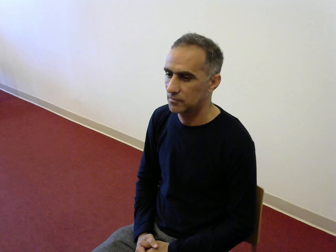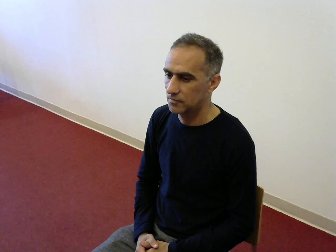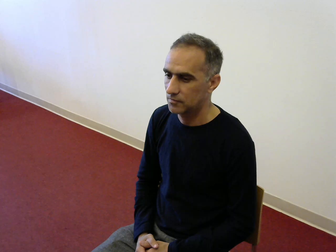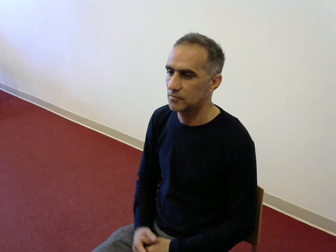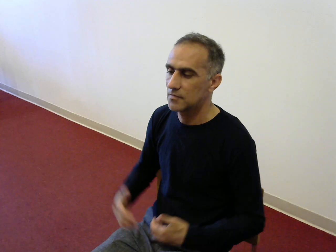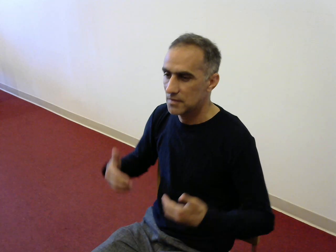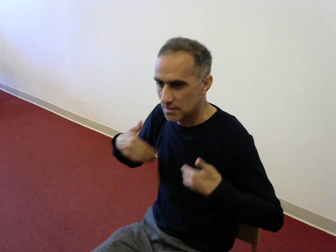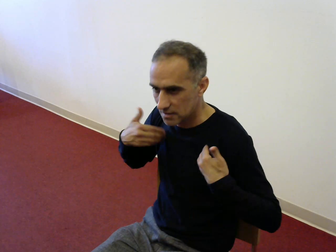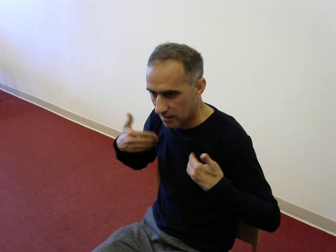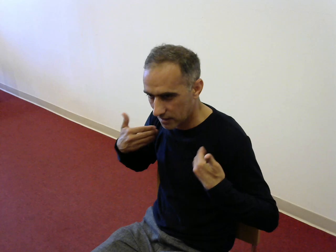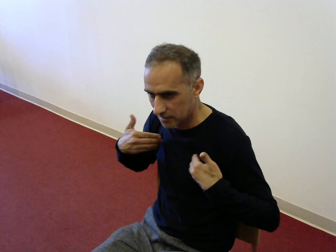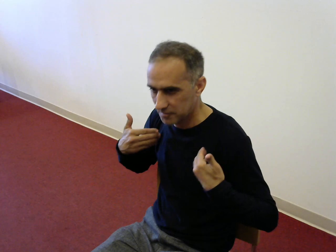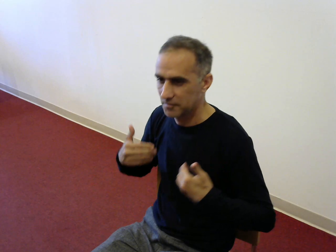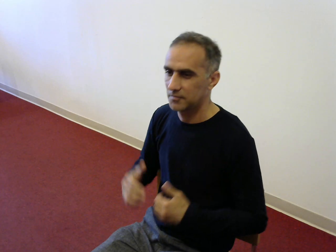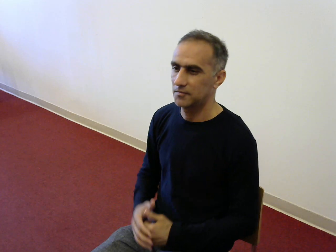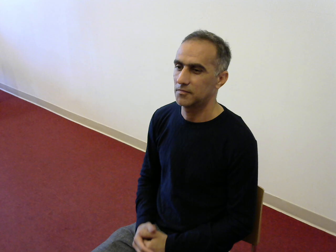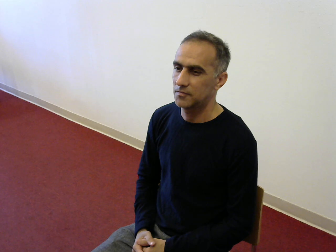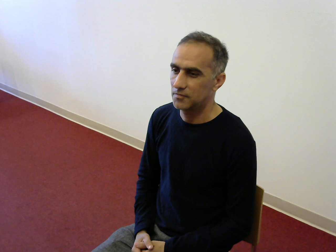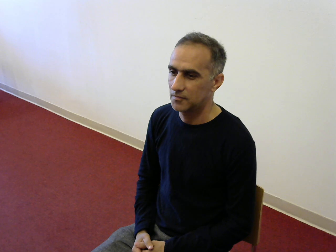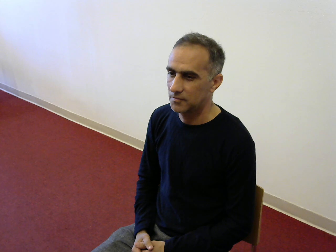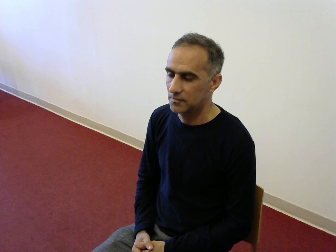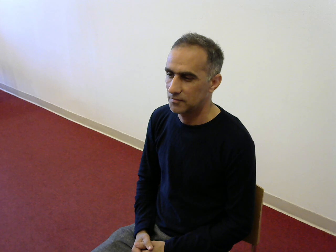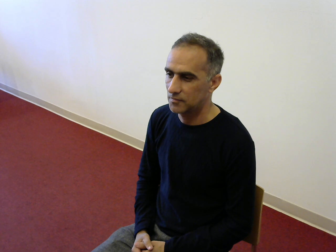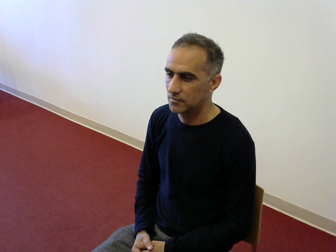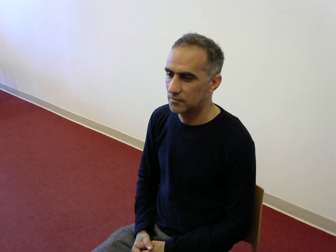Salam